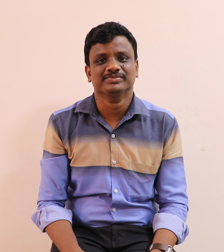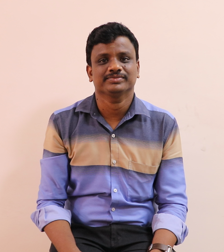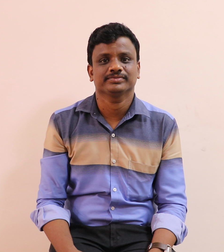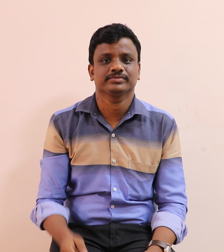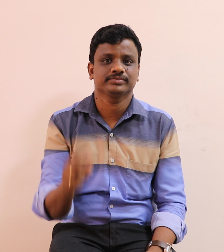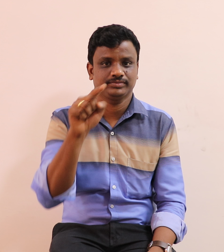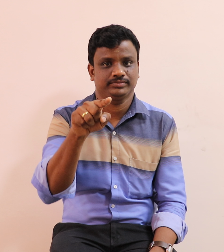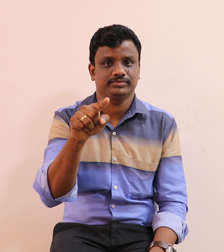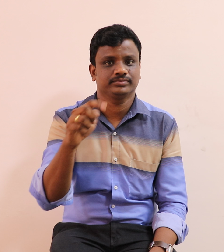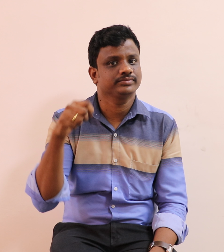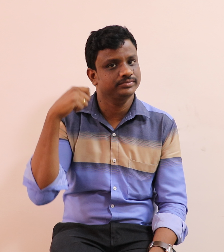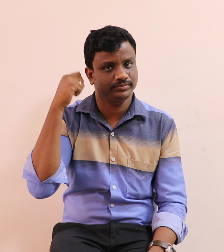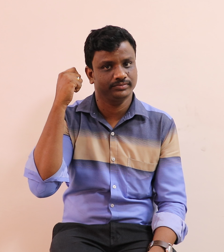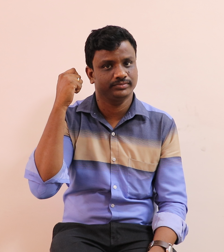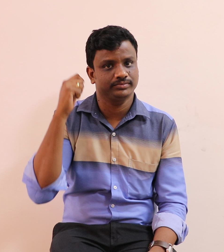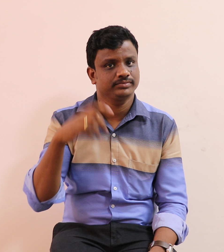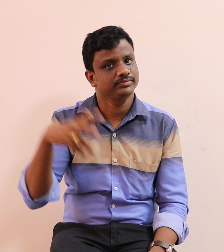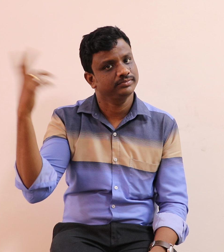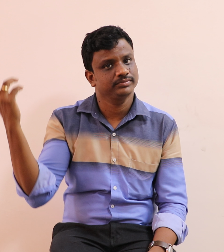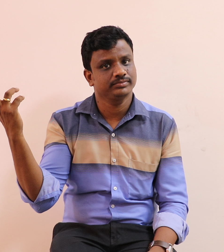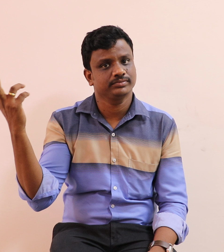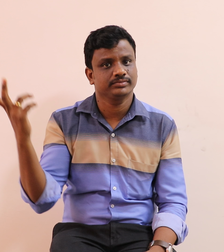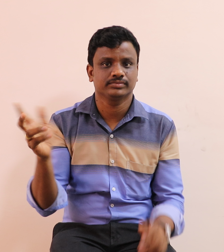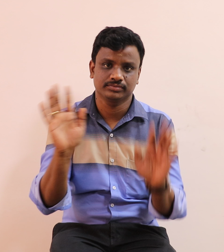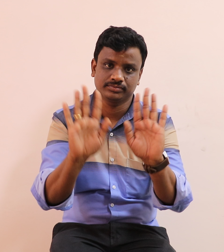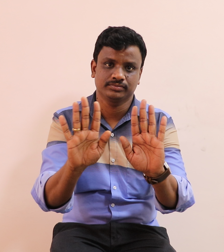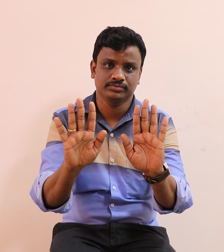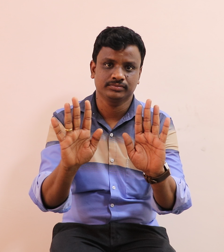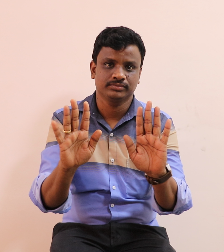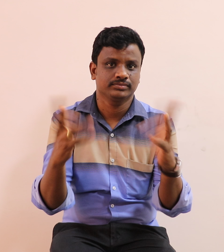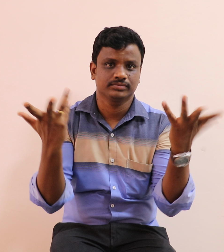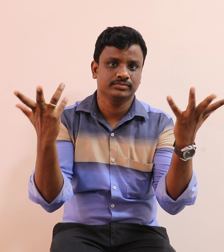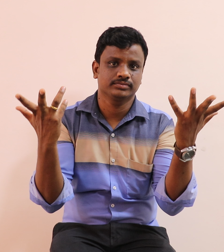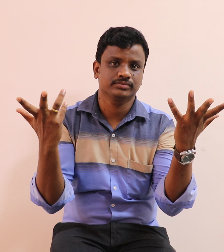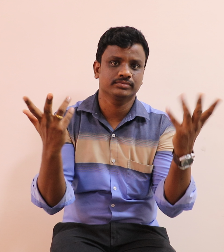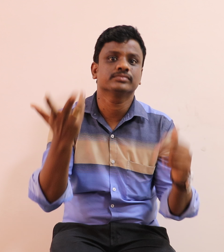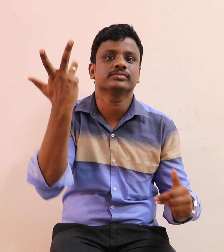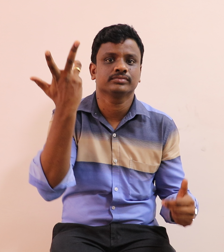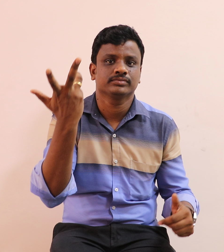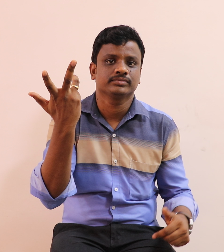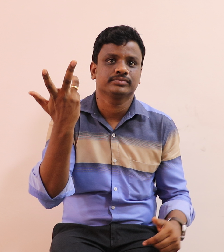how are things